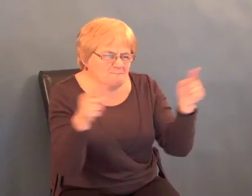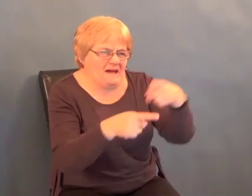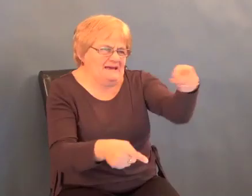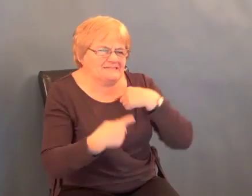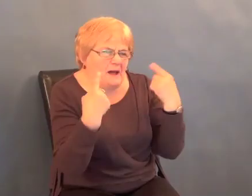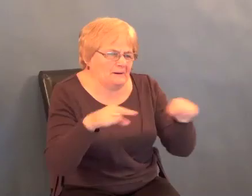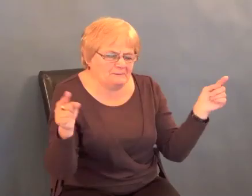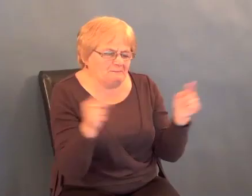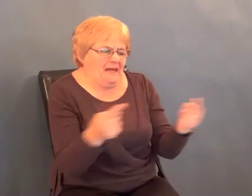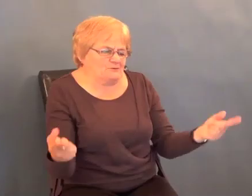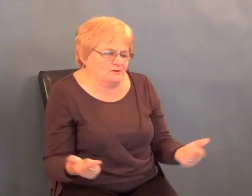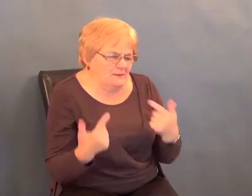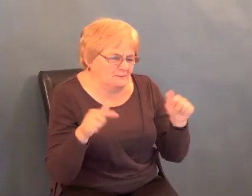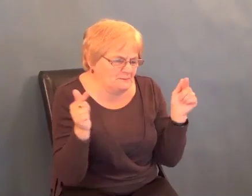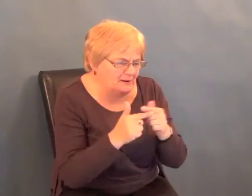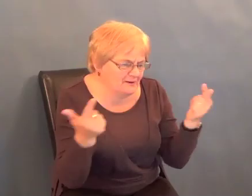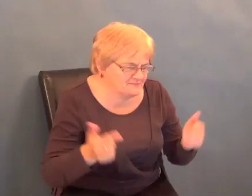Nam nie pasuje!